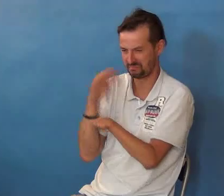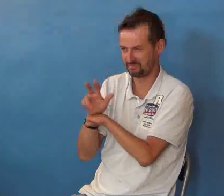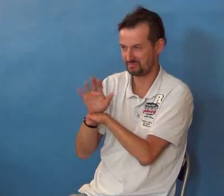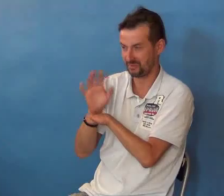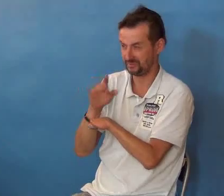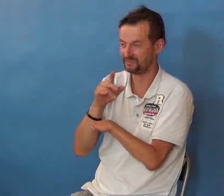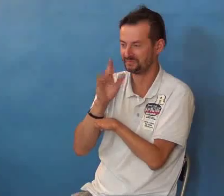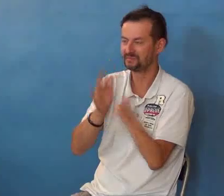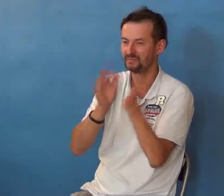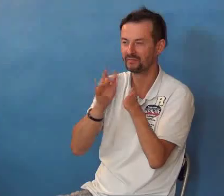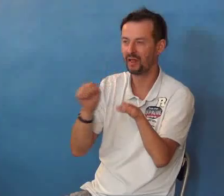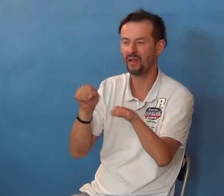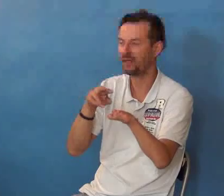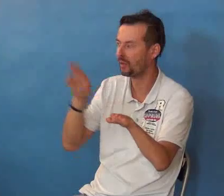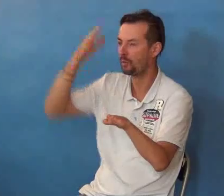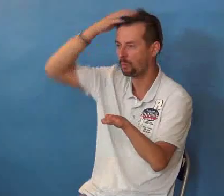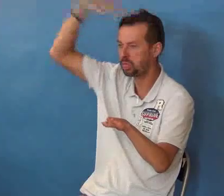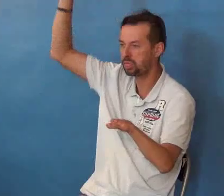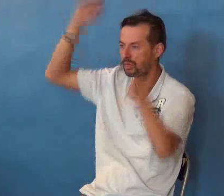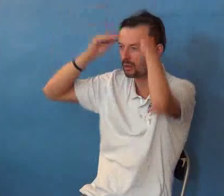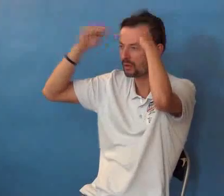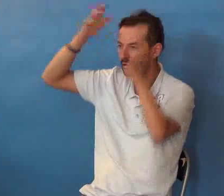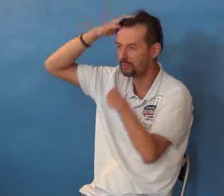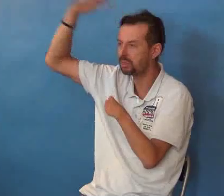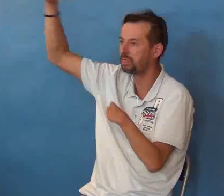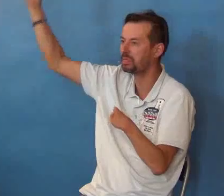Chłopiec jedzie na rowerze i gapi się na nią, a z jego głowy spada kapelusz.